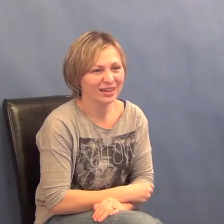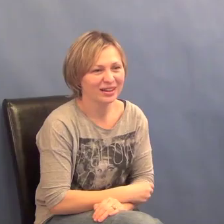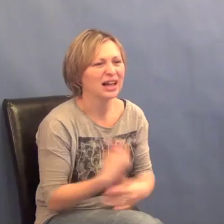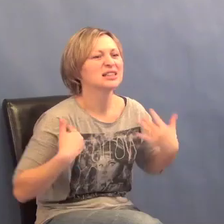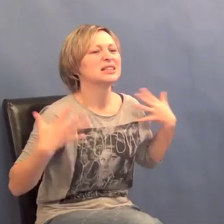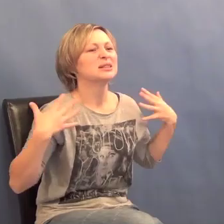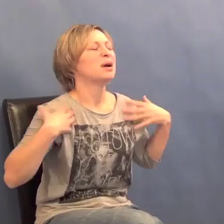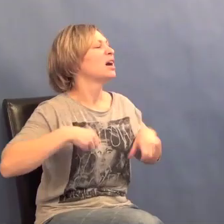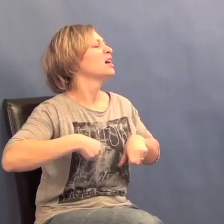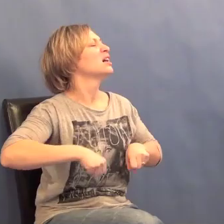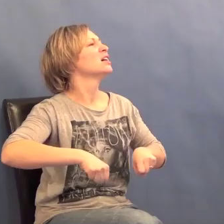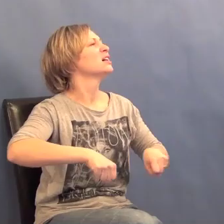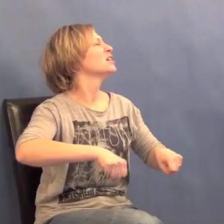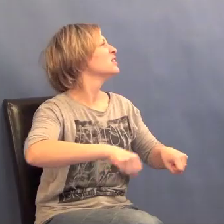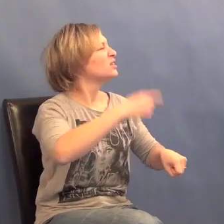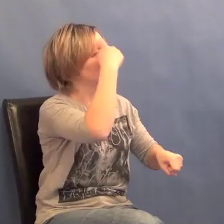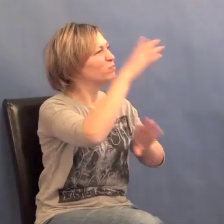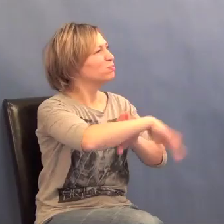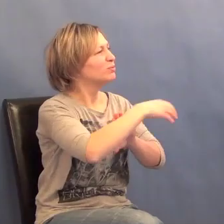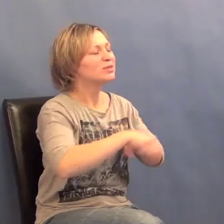Chodzę na spacer i nic nie wiem, pusto w głowie.